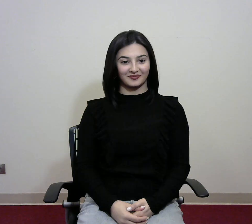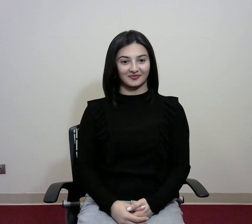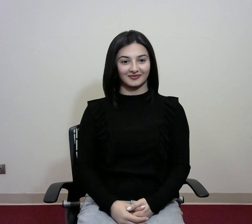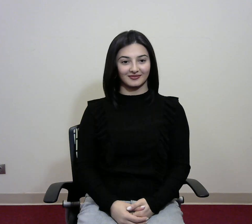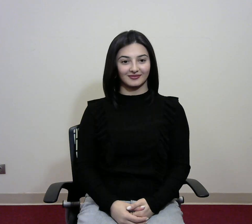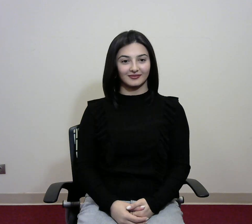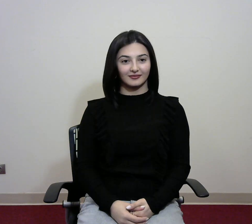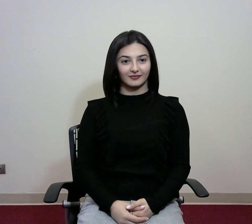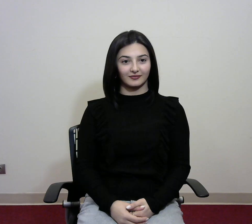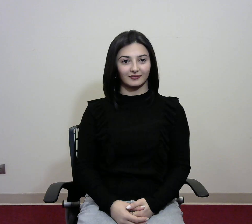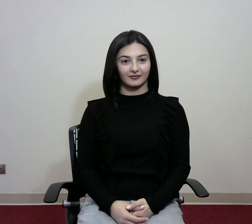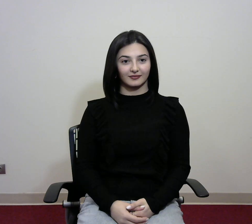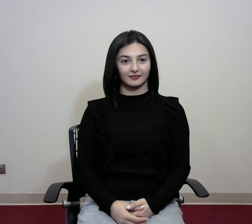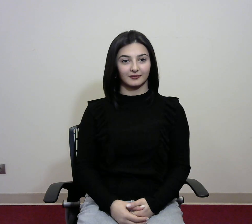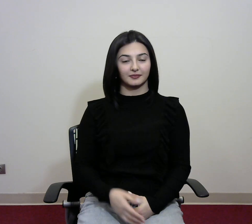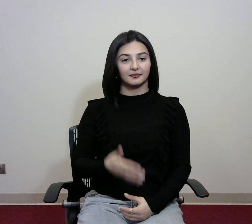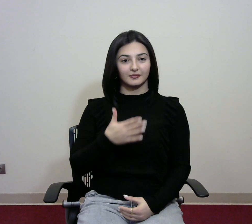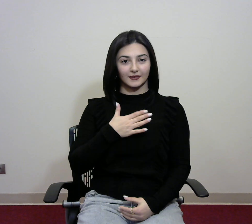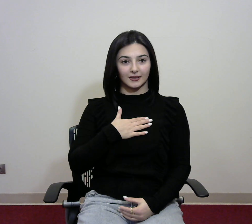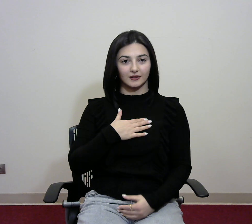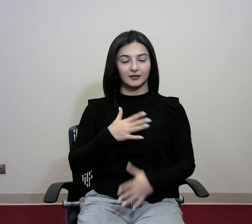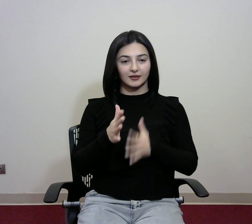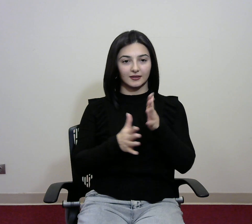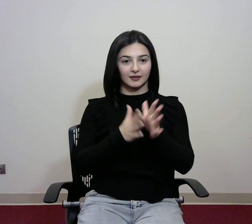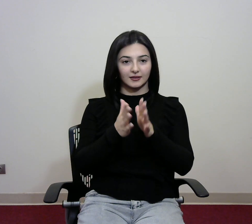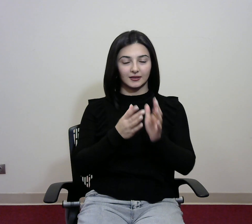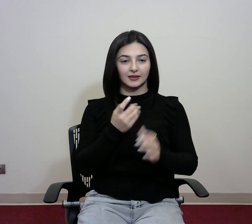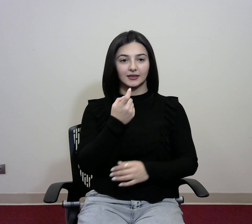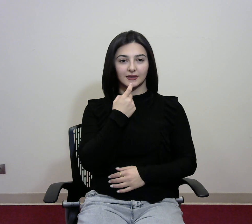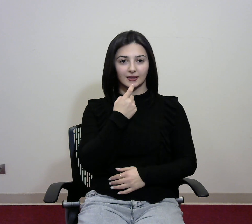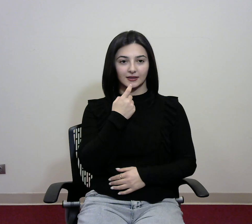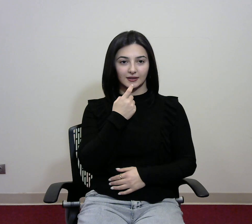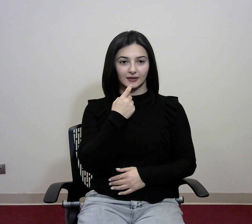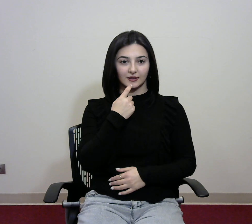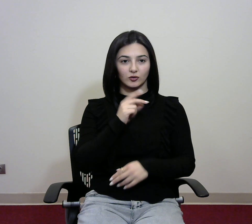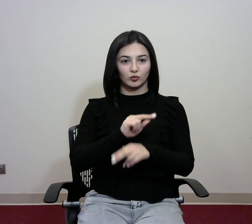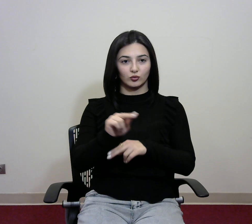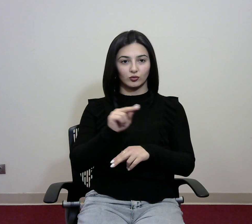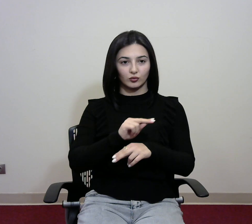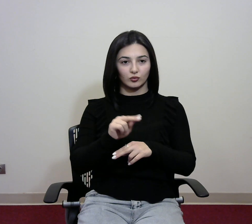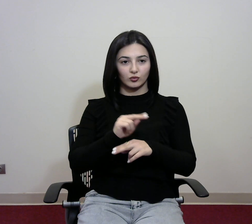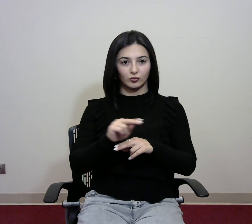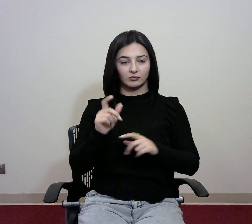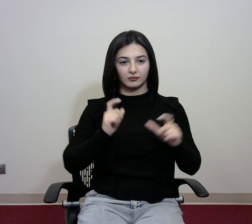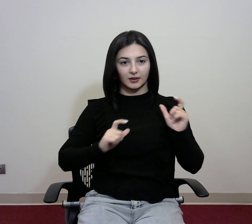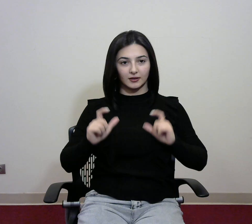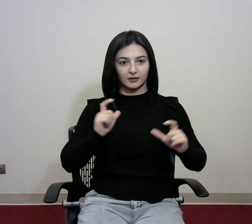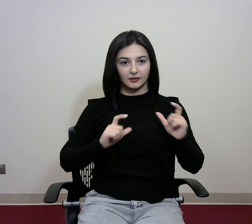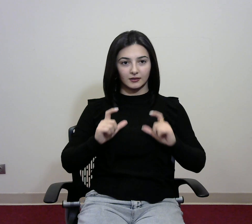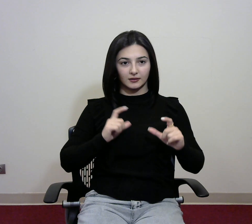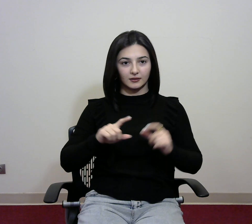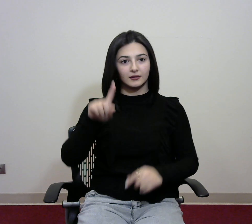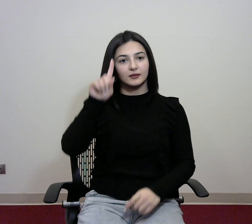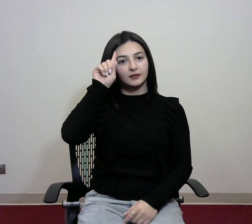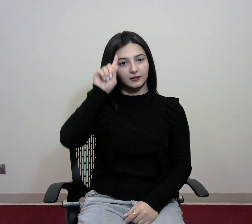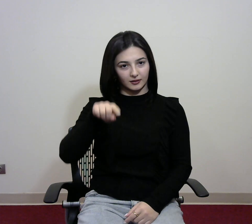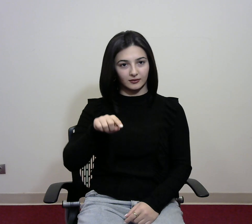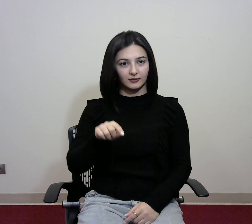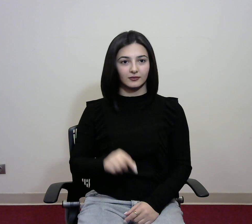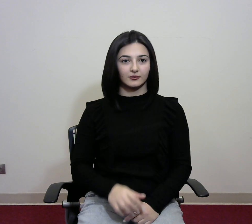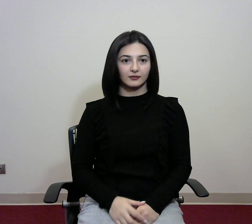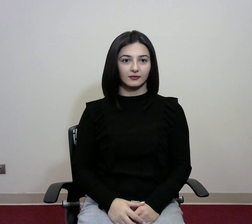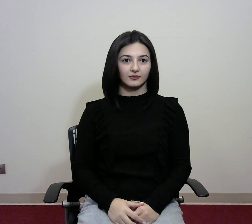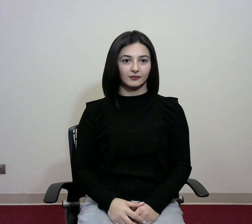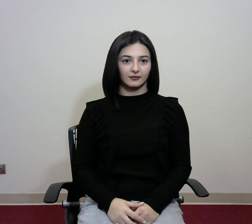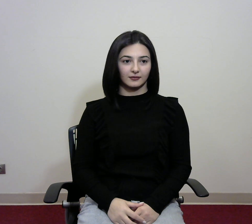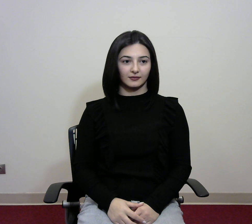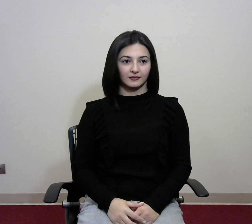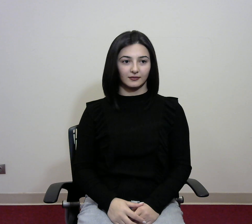Mən işarə dilini öyrədən müəllim tanıyıram